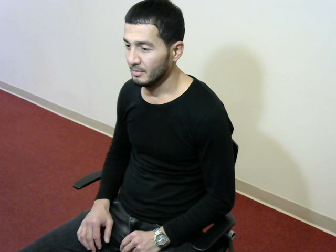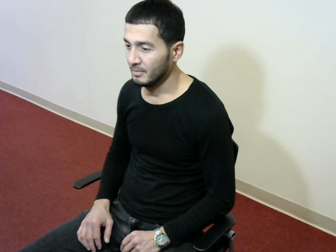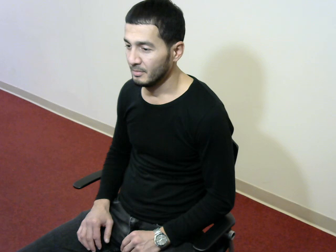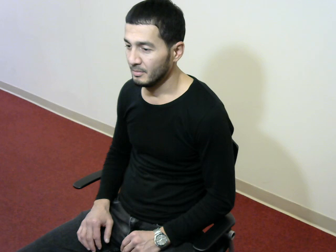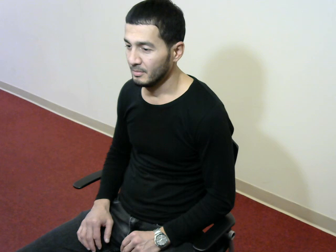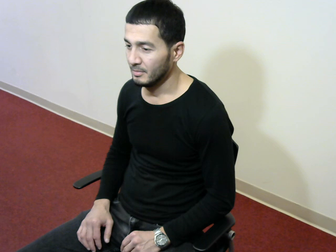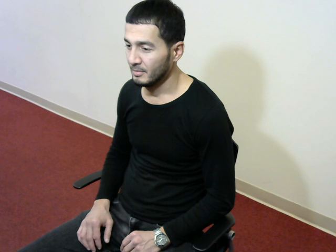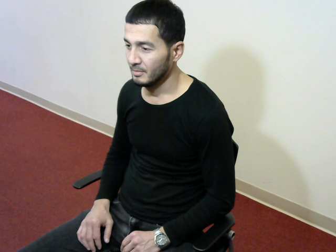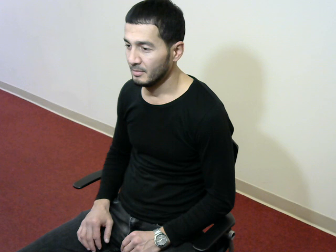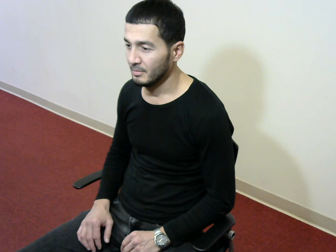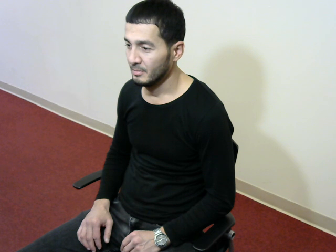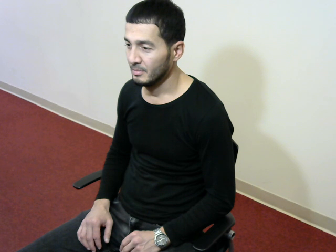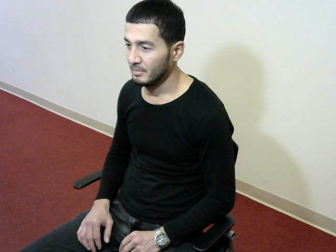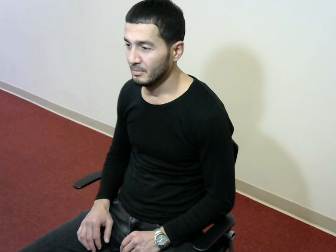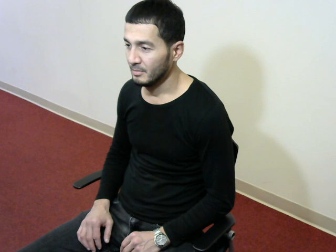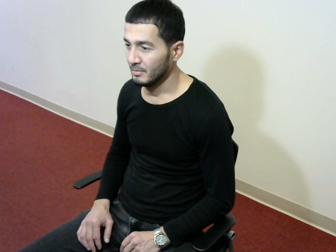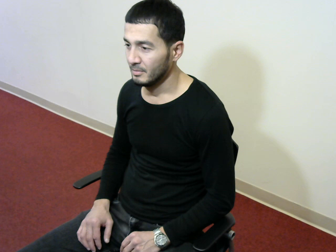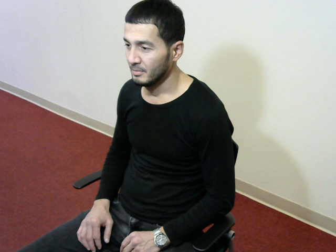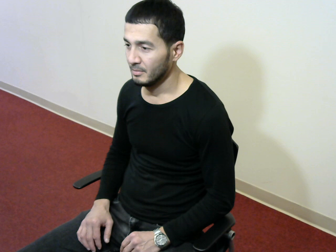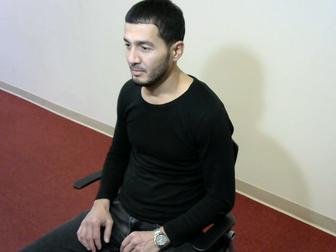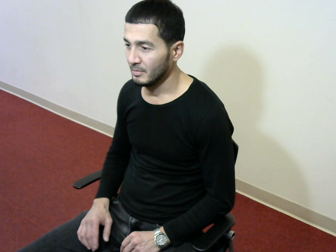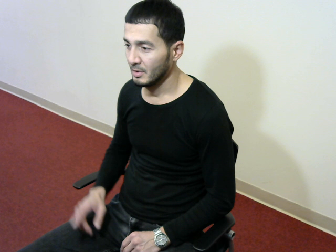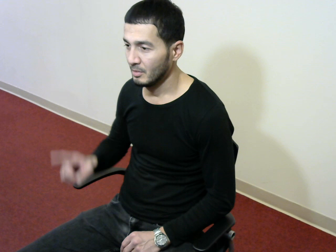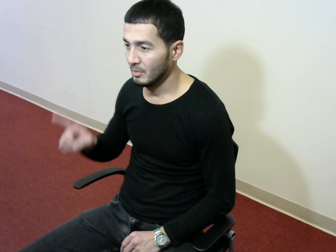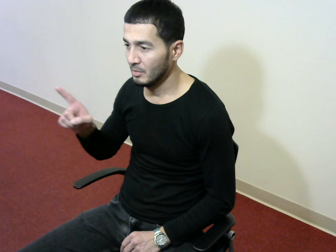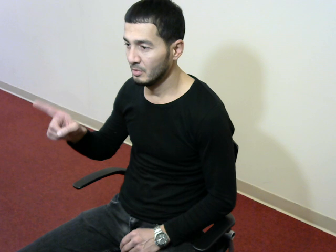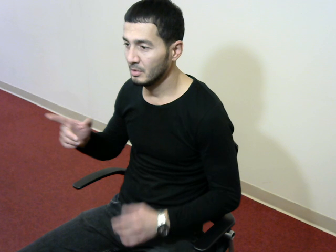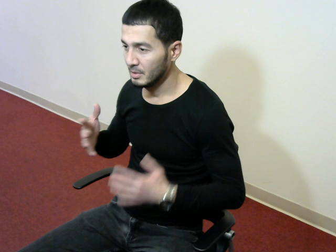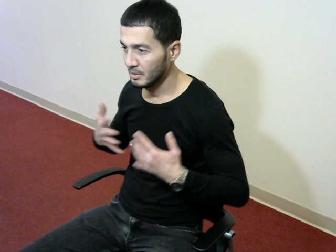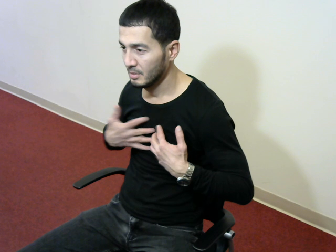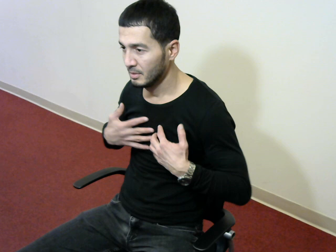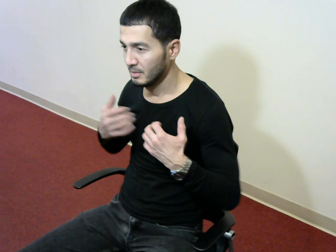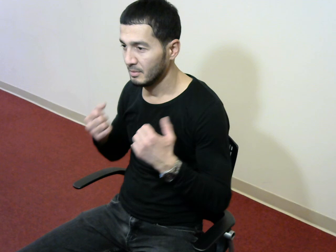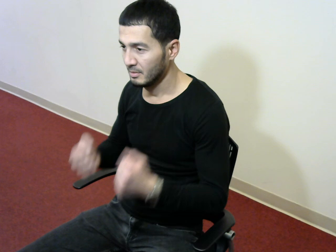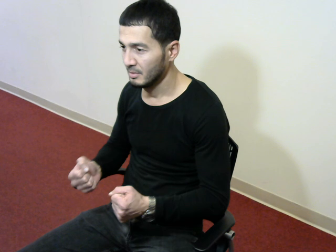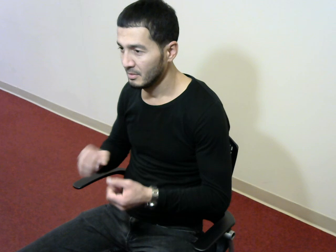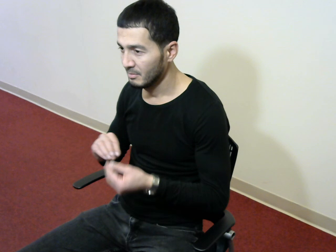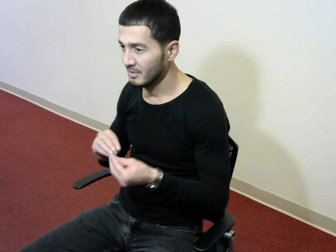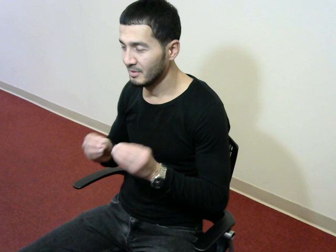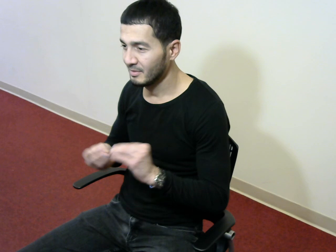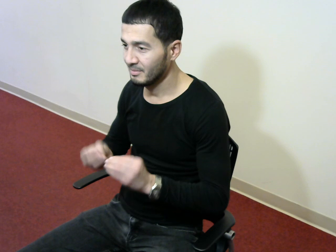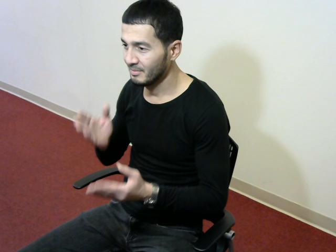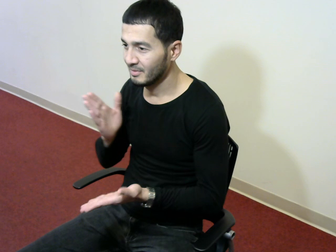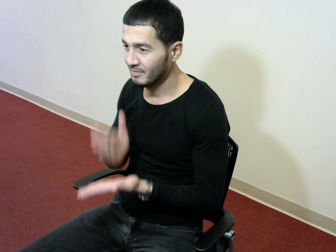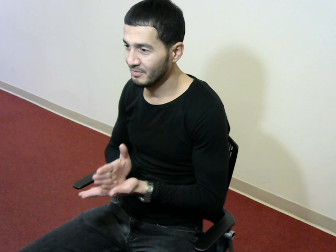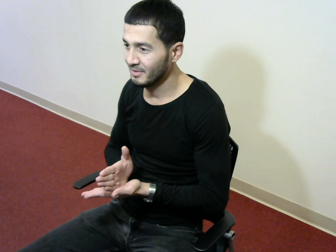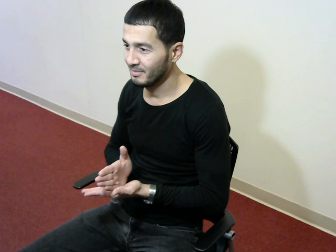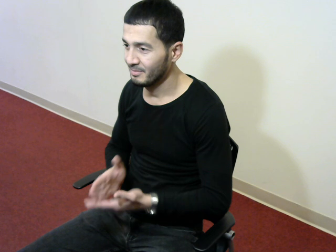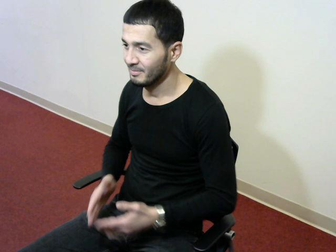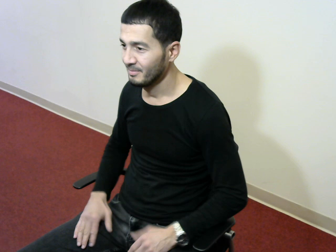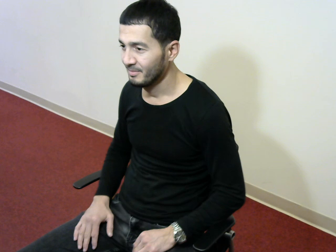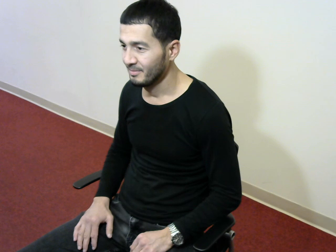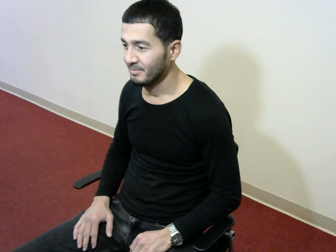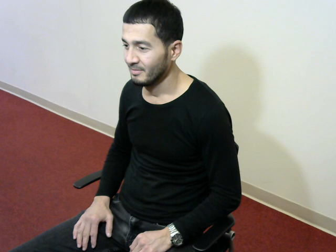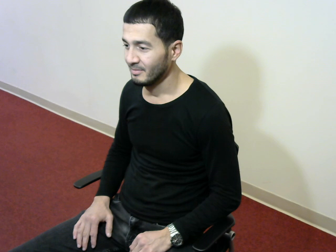Onun sağlamlıq problemi var